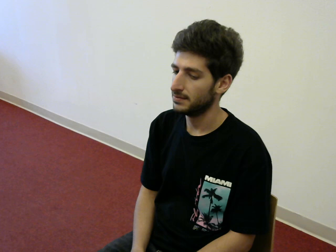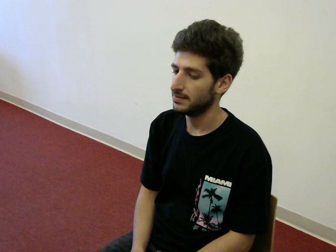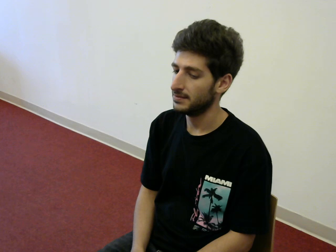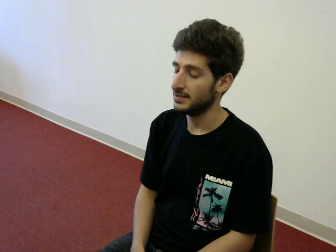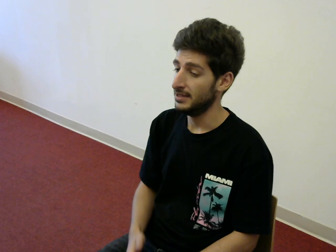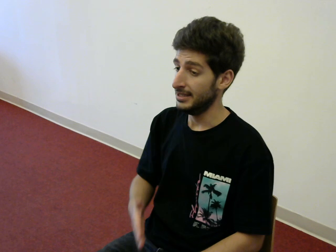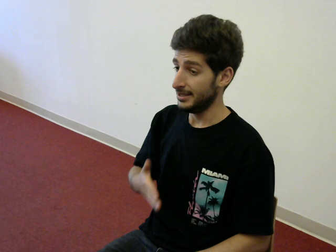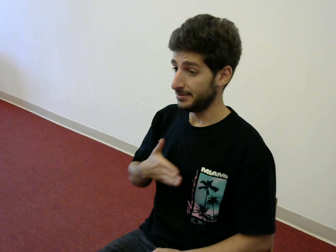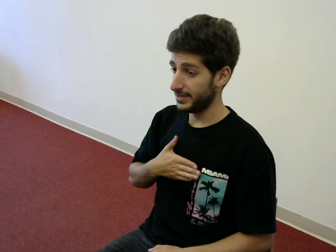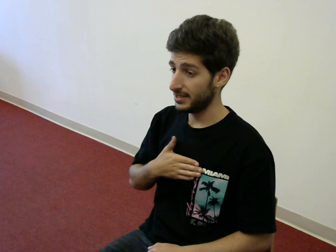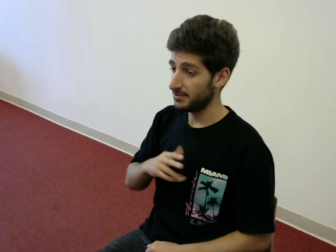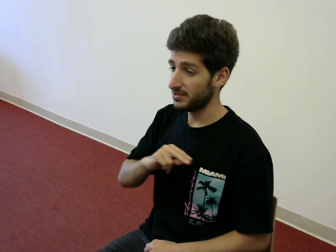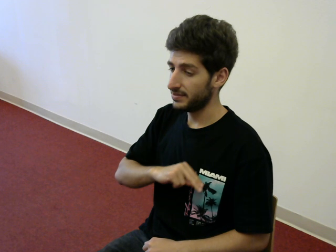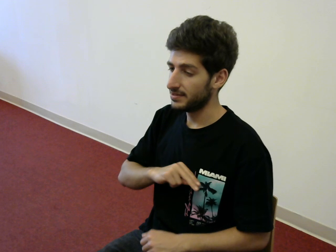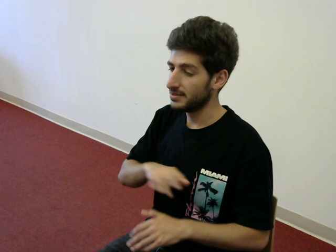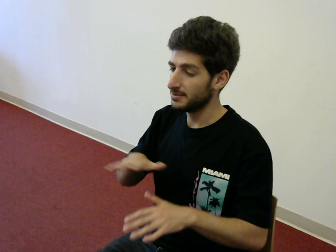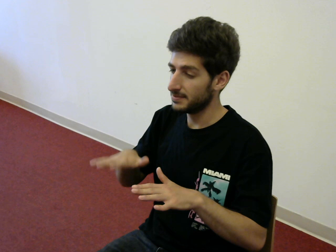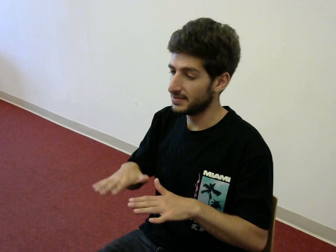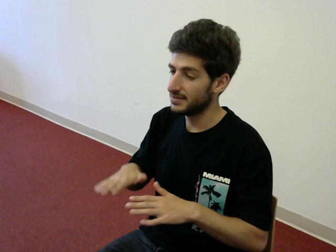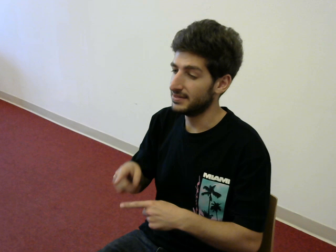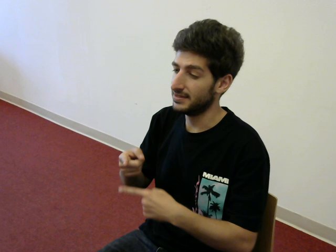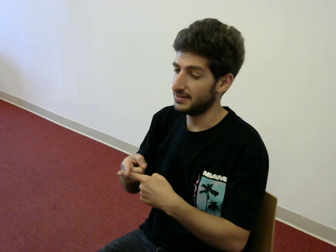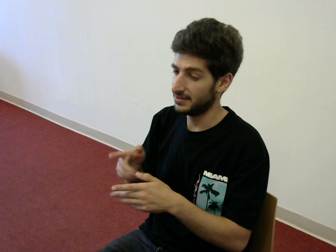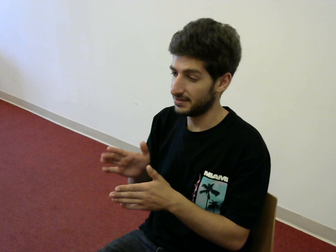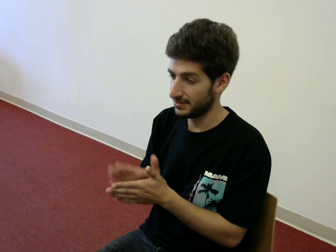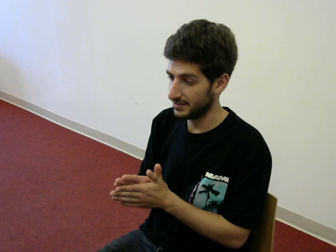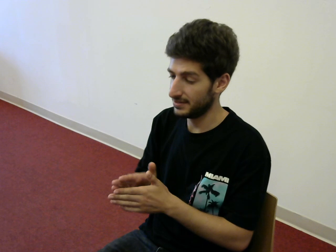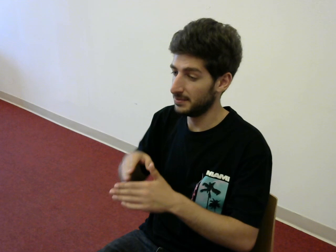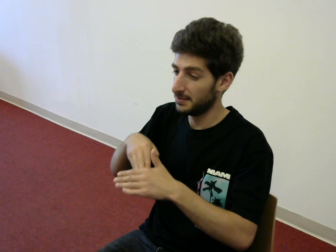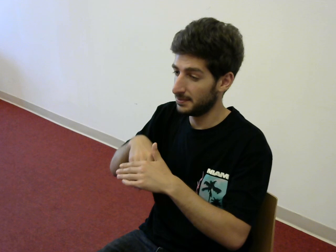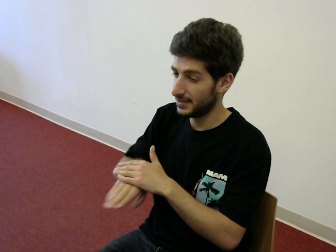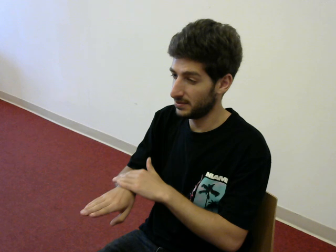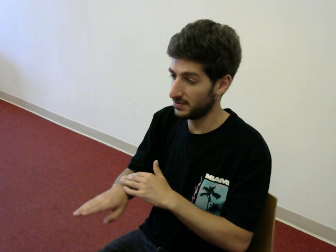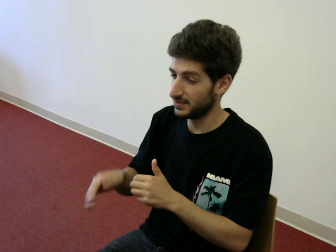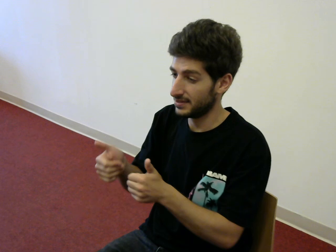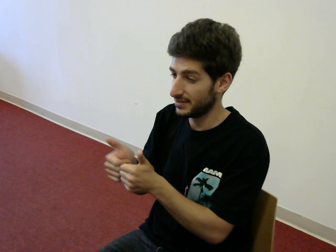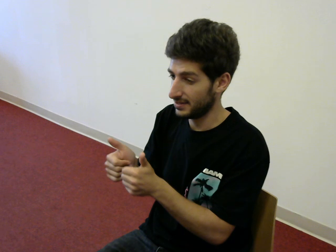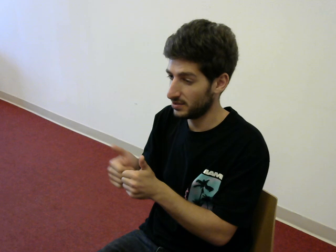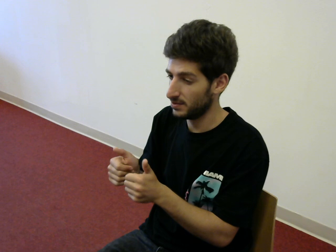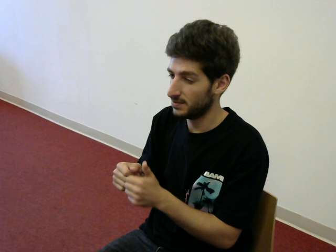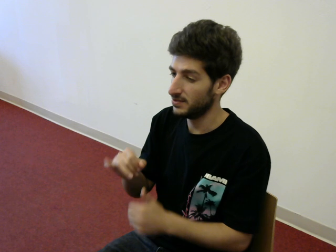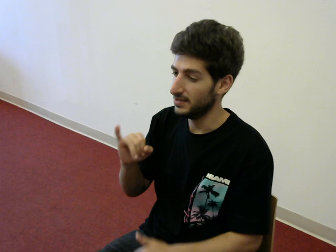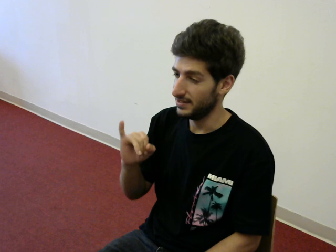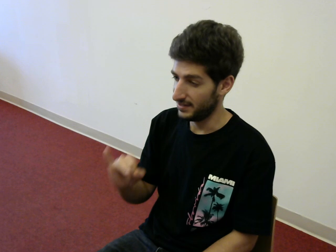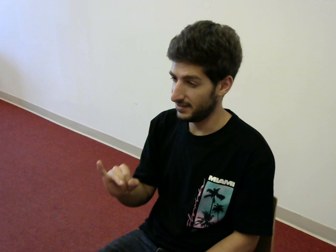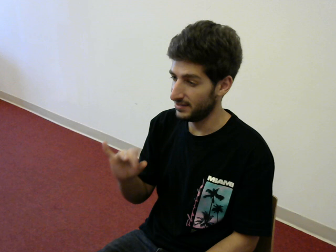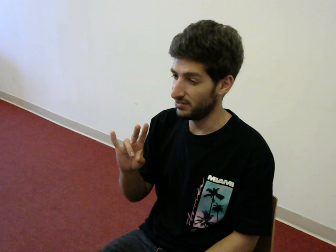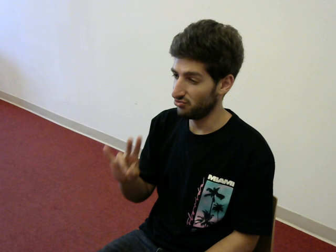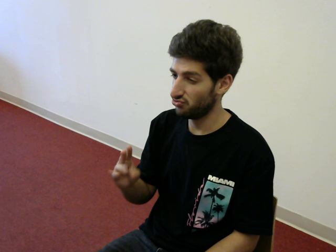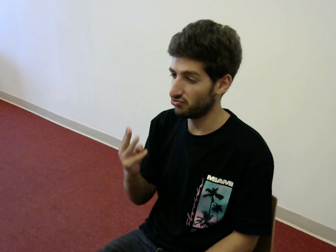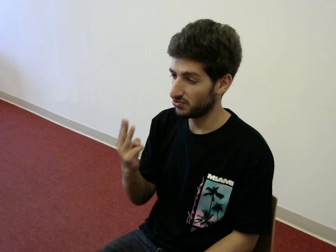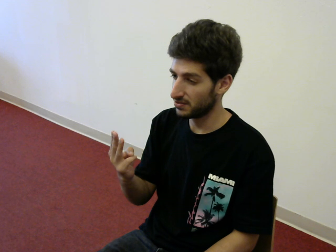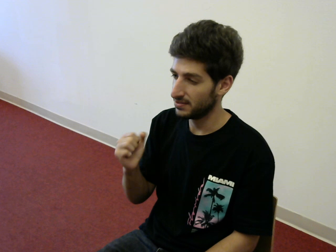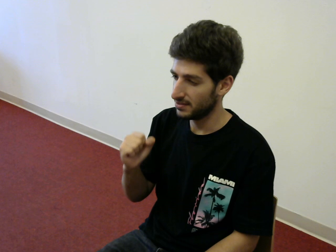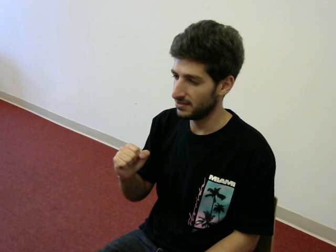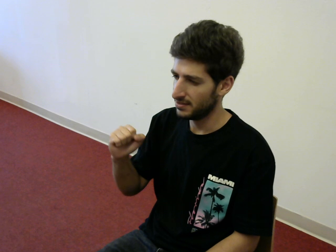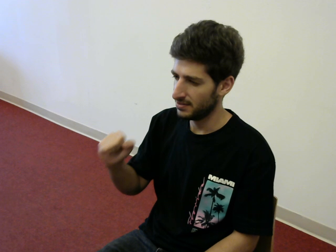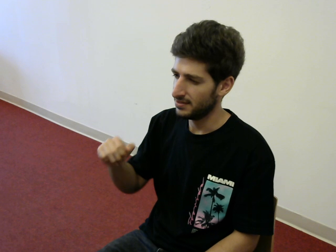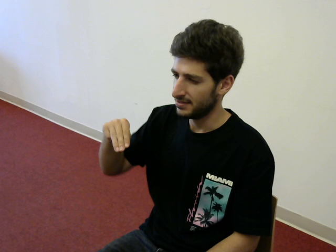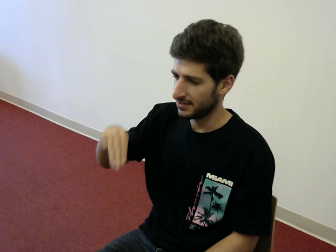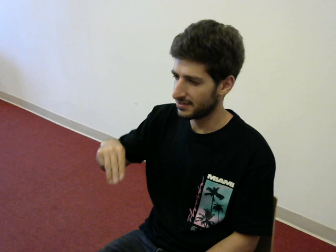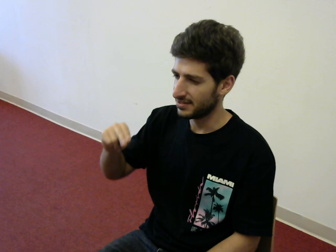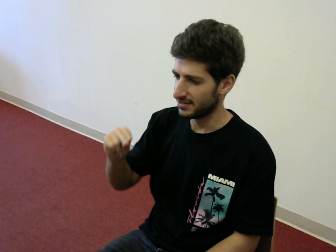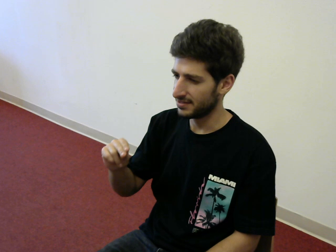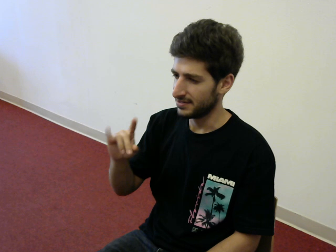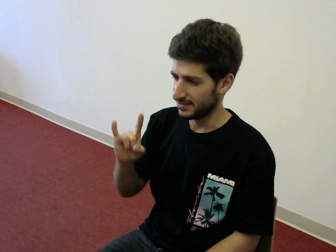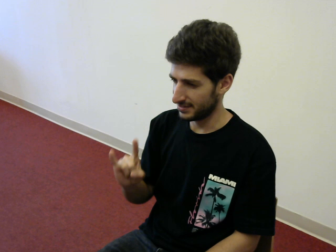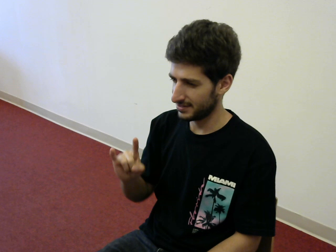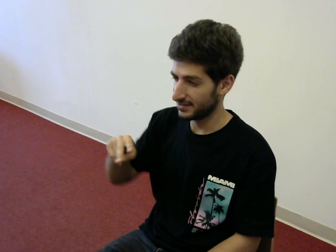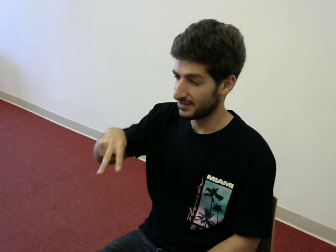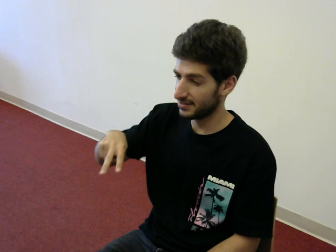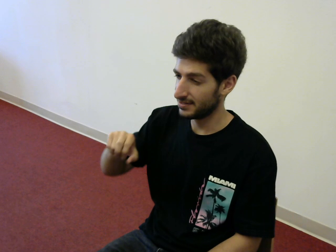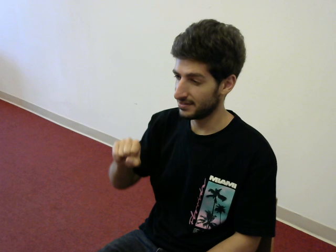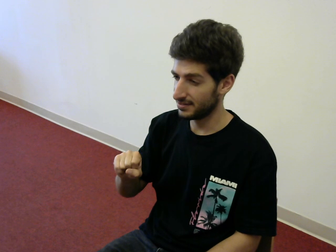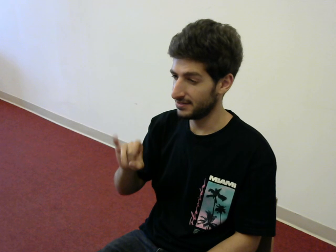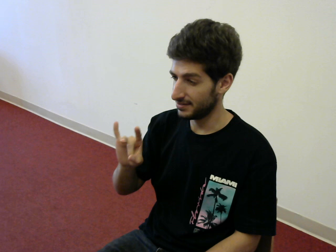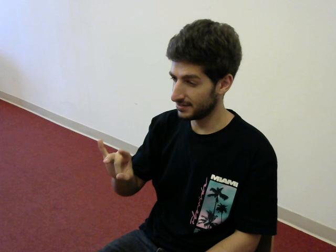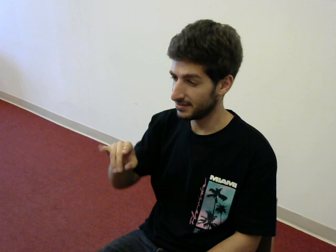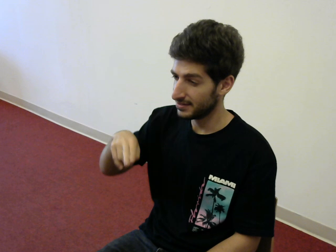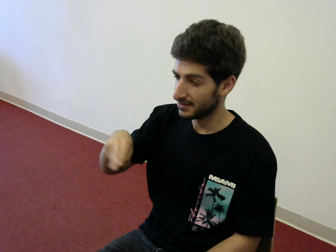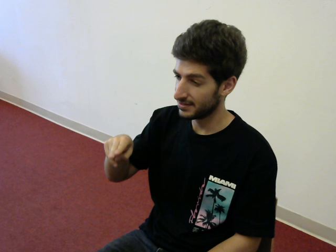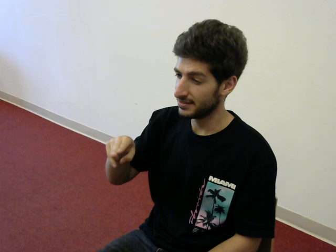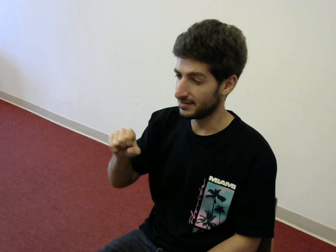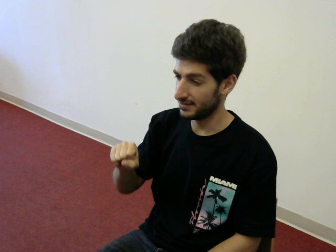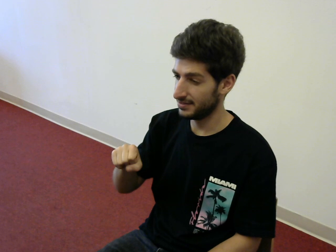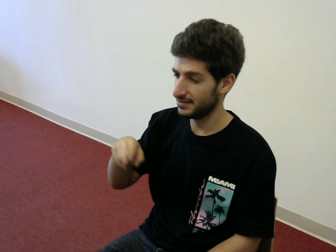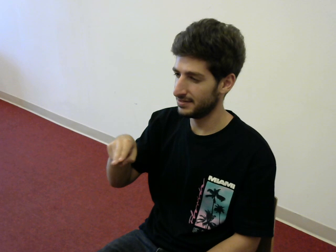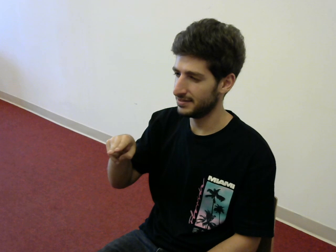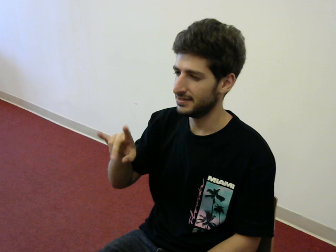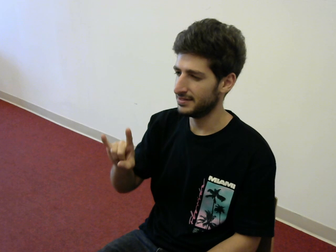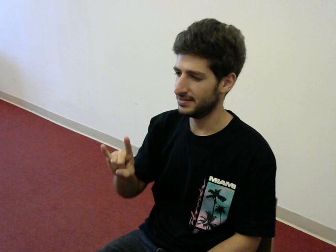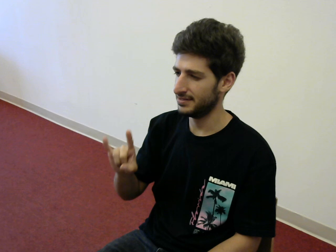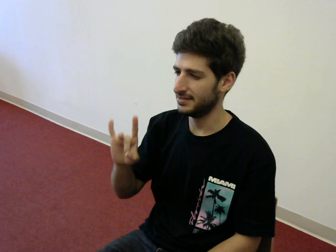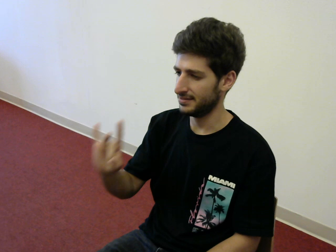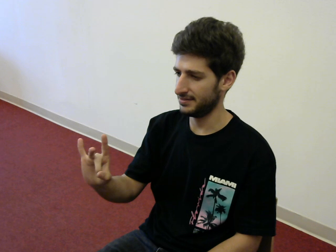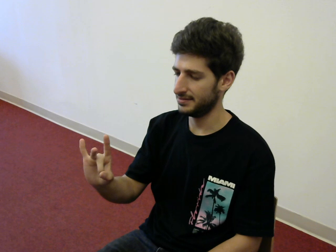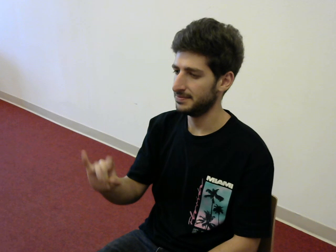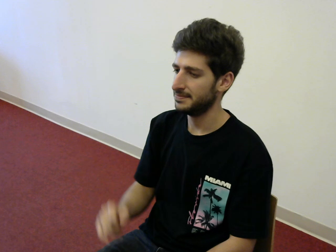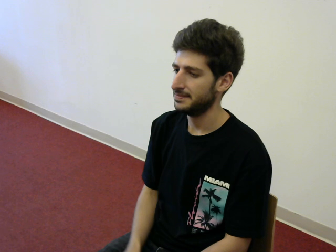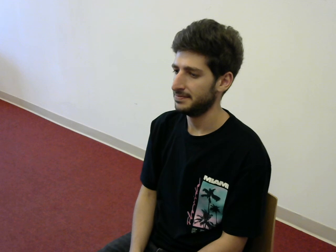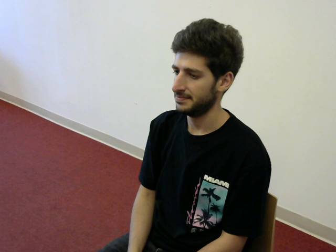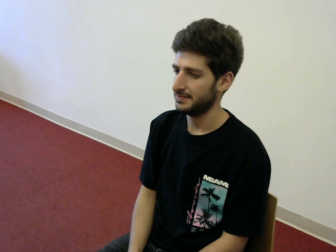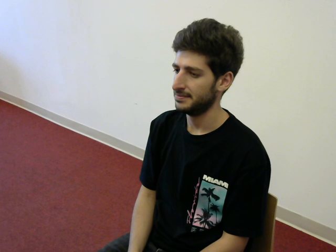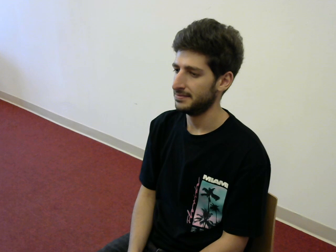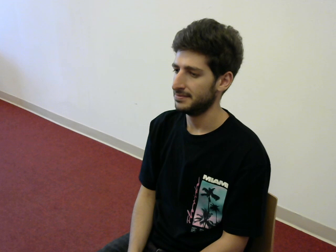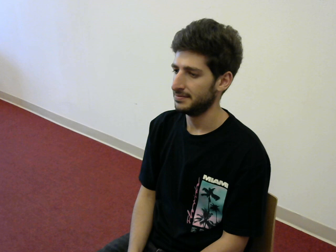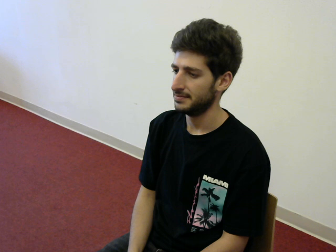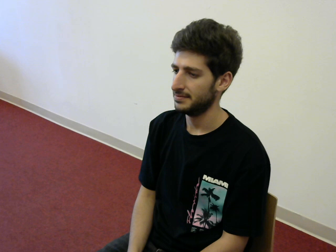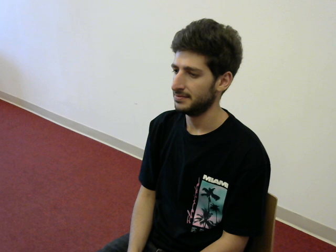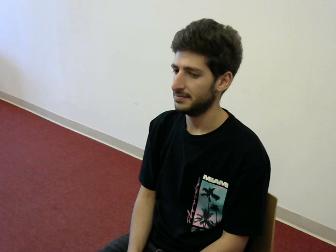Mənim iş yerim İnşaatçılar metrosunun yanındadadır